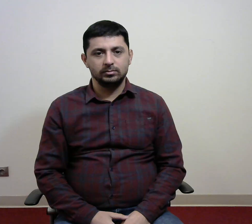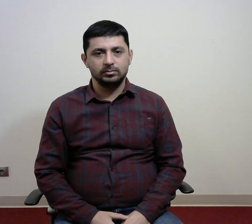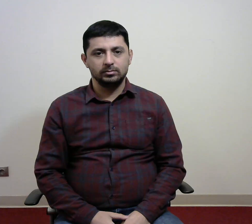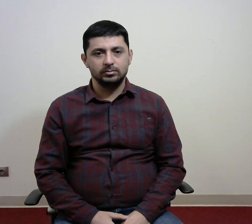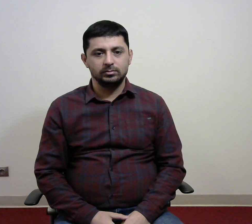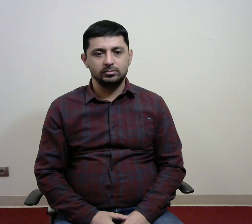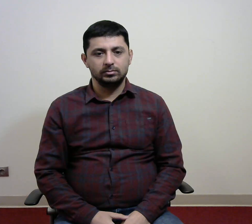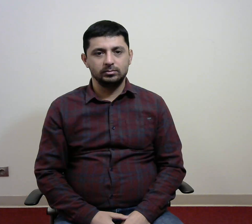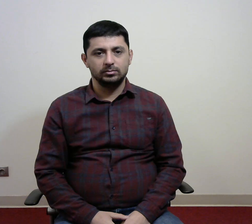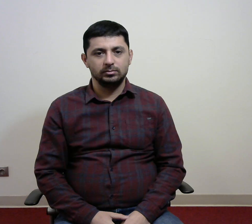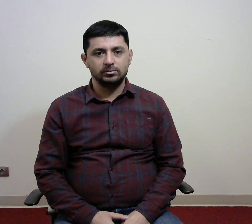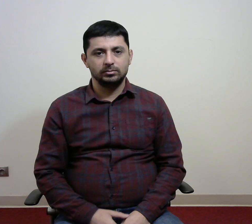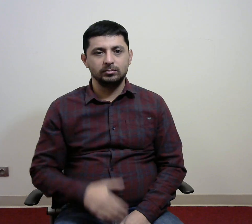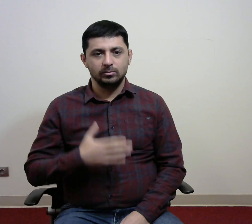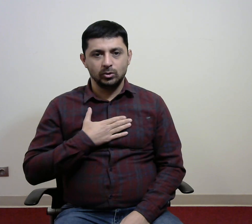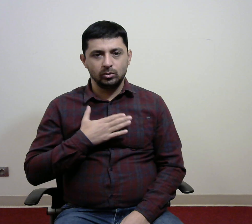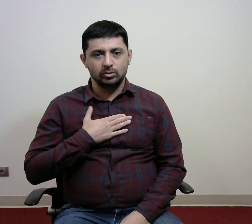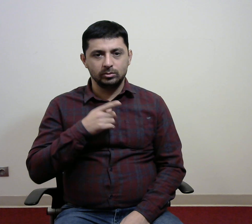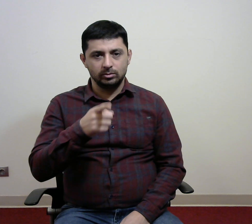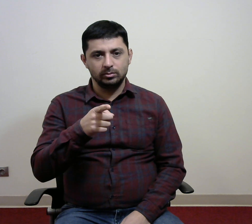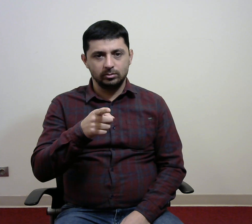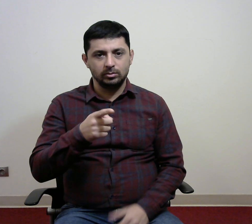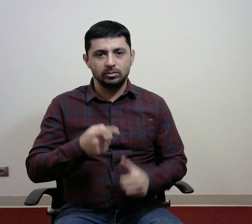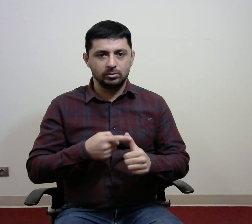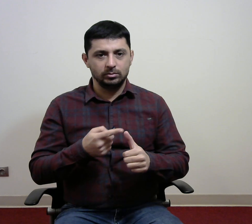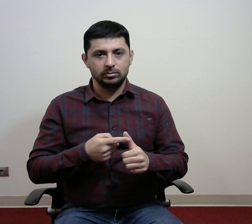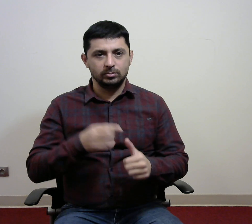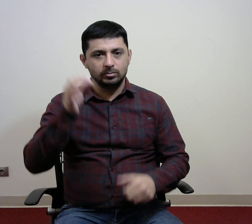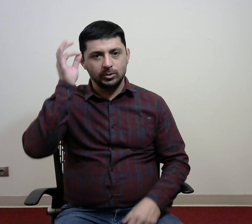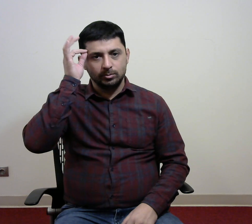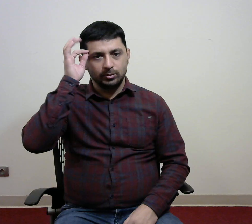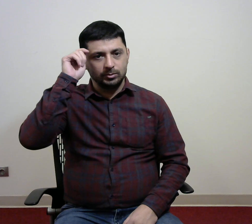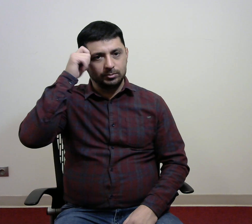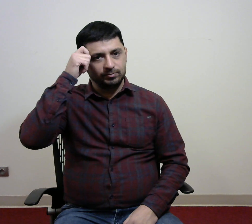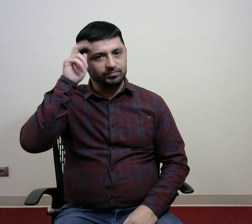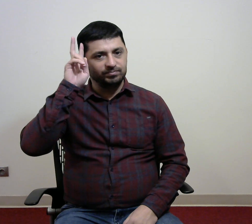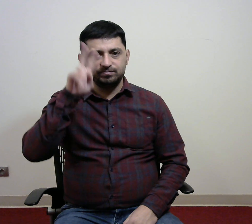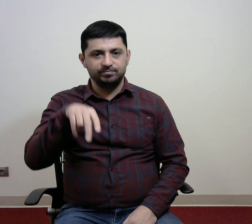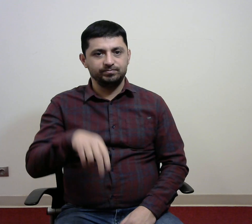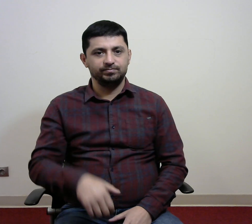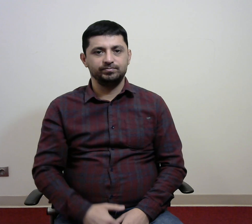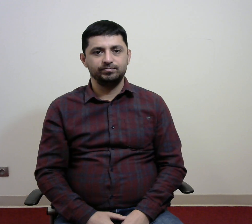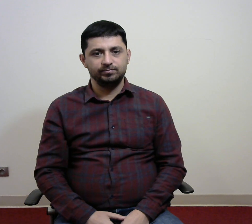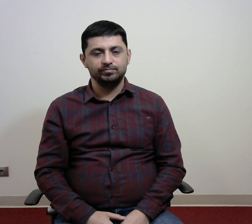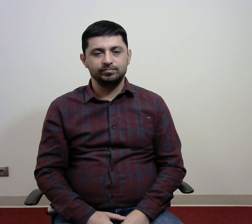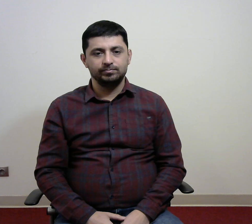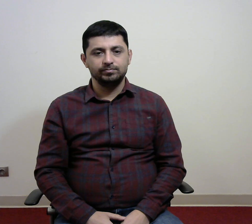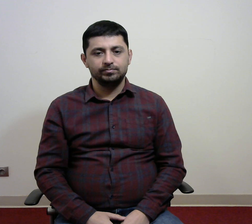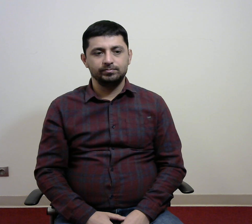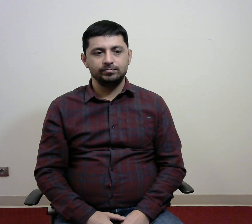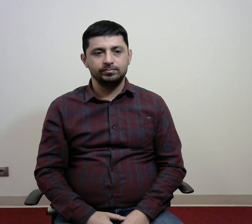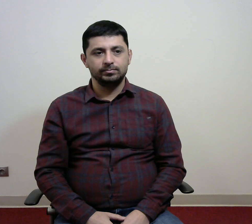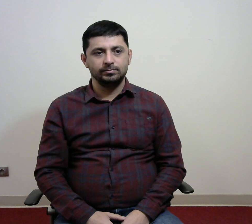Mən sənin adını yadımda saxlaya bilmirəm